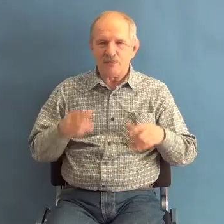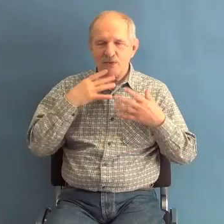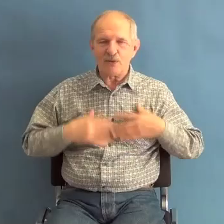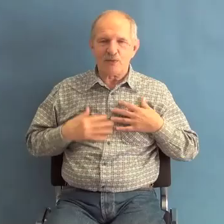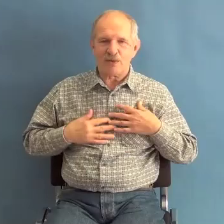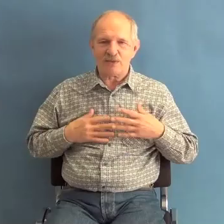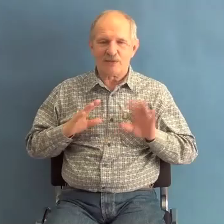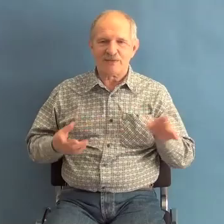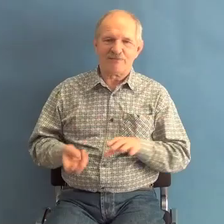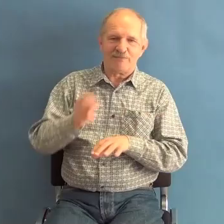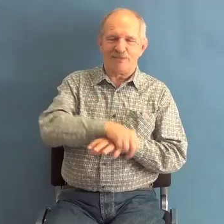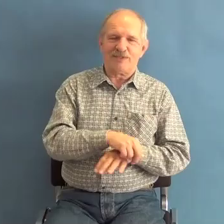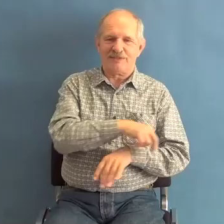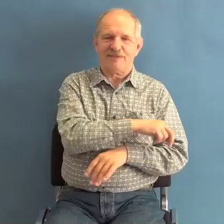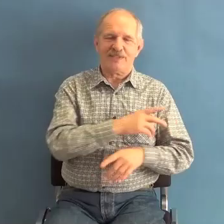Trzeba siedzieć w wannie, a potem wyjść.